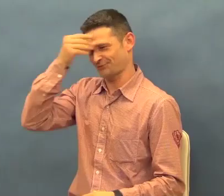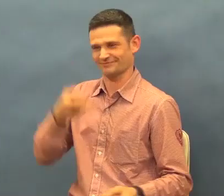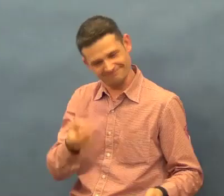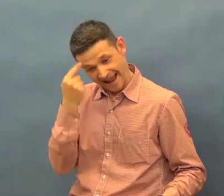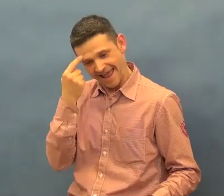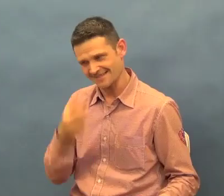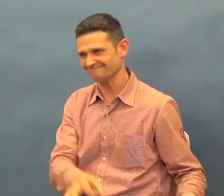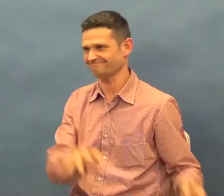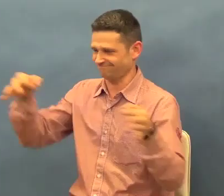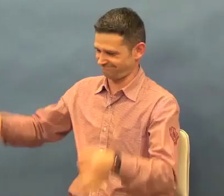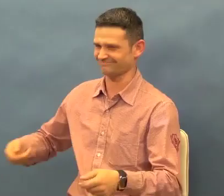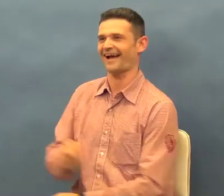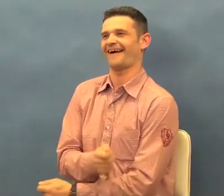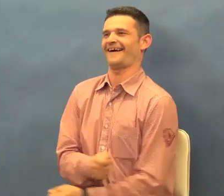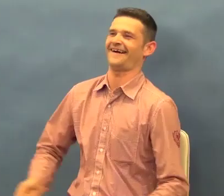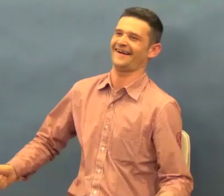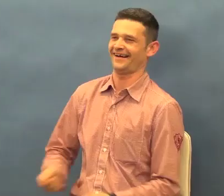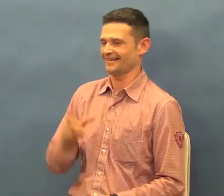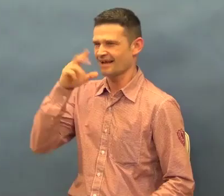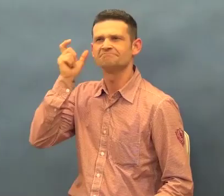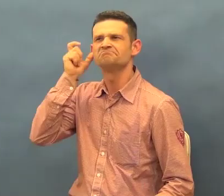Syn dla przyjemności wpadł na pomysł, wziął kawałek płotu i zaczął grać na deseczkach.